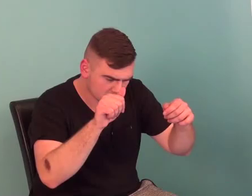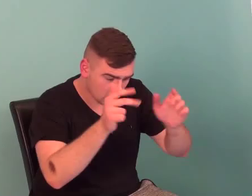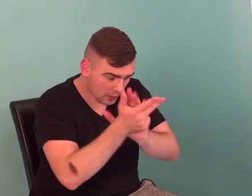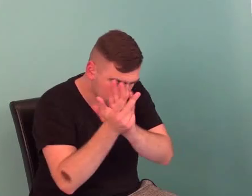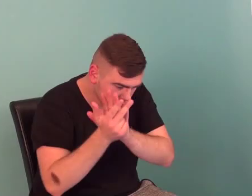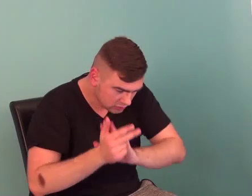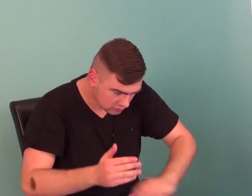Osiemnasty.